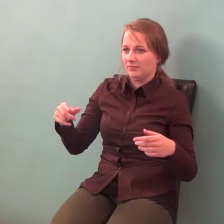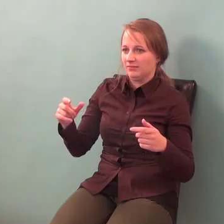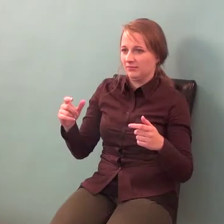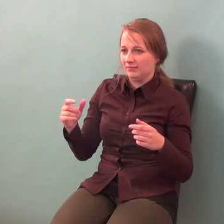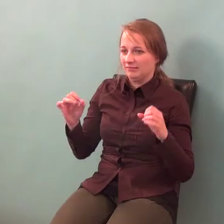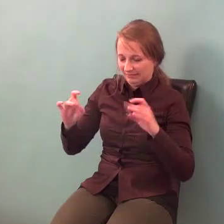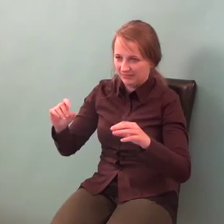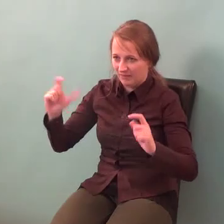Biegnie i spowodował wypadek.